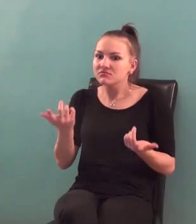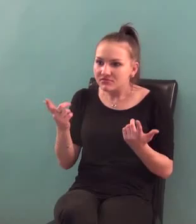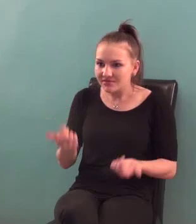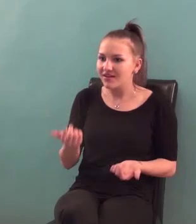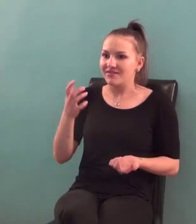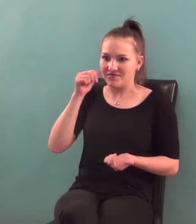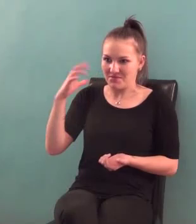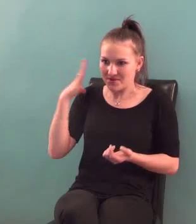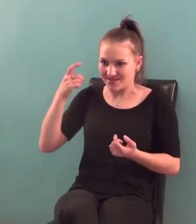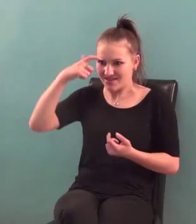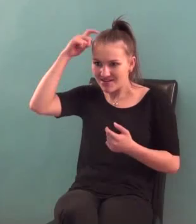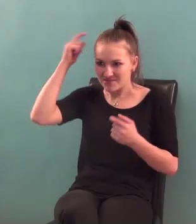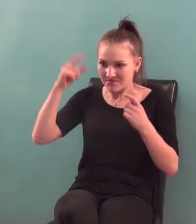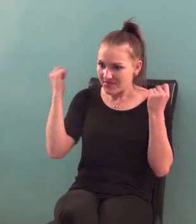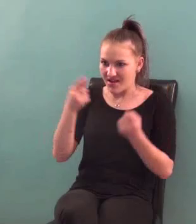"Wczoraj była straż pożarna, alarm", a on "Niczego nie czułem!".